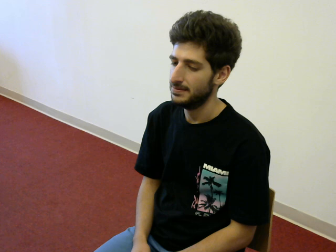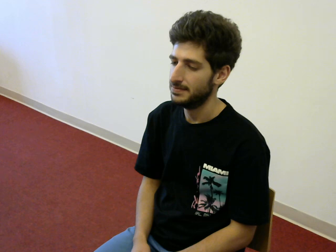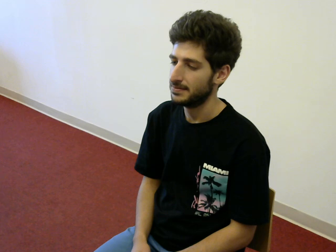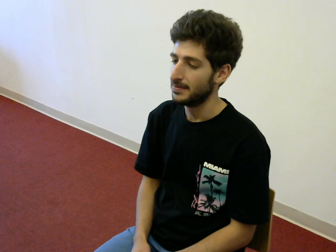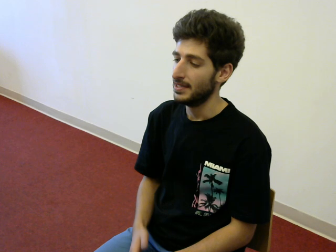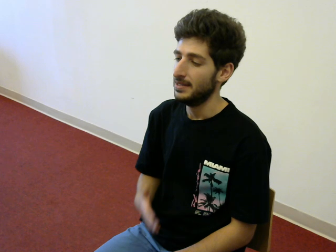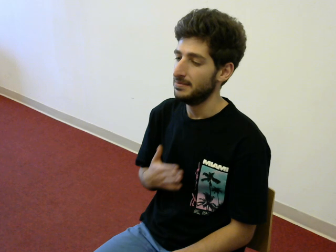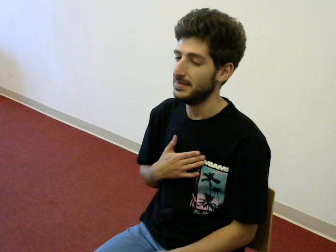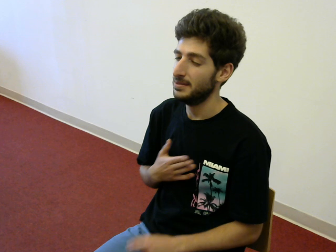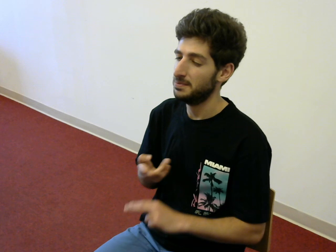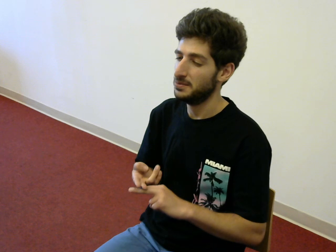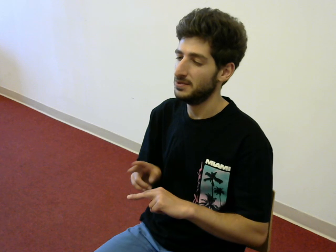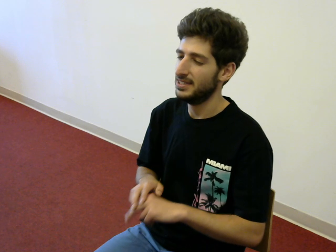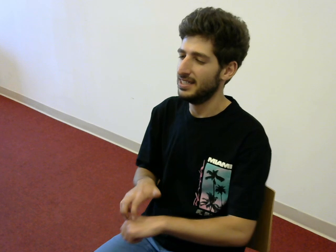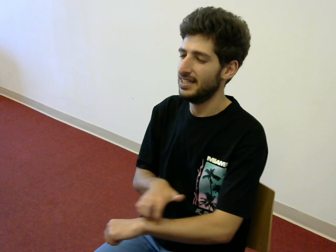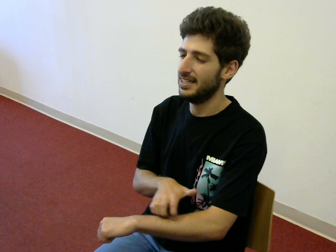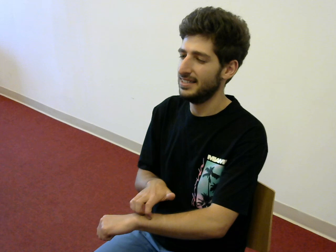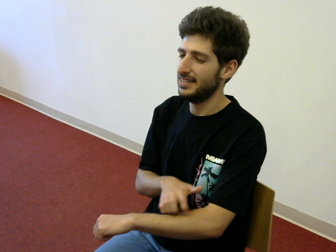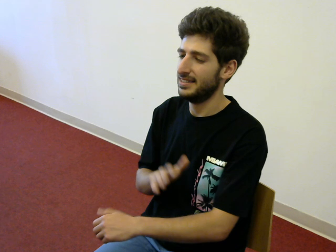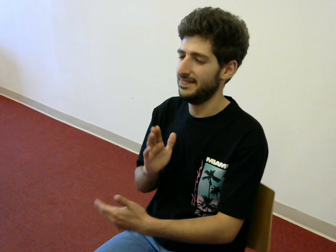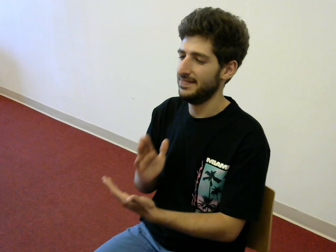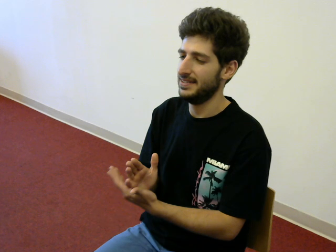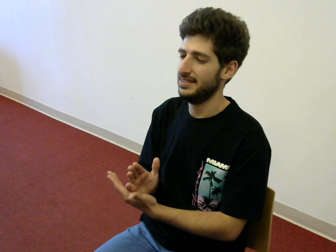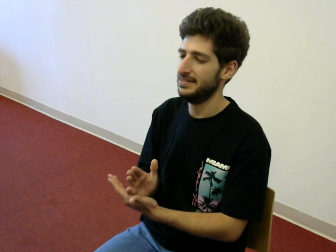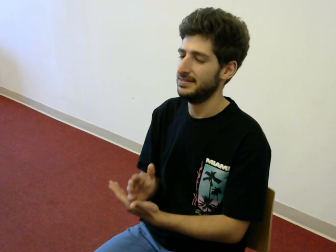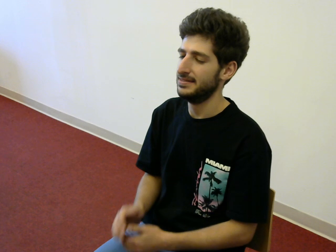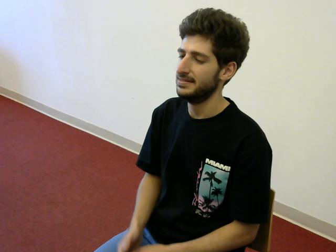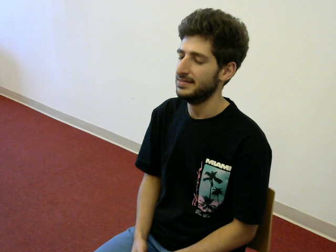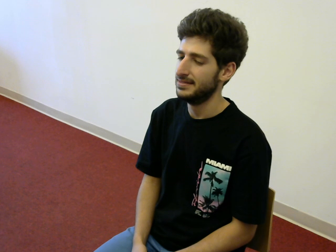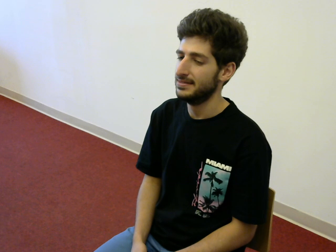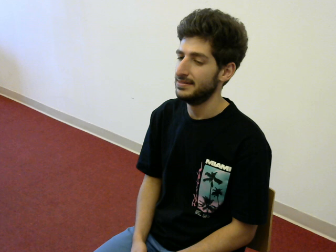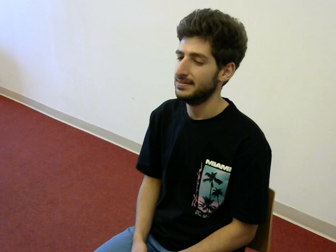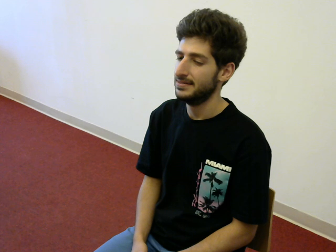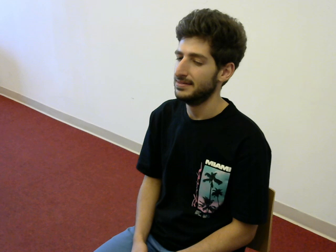Mənim buna alergiyam var